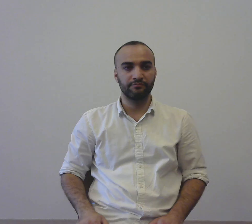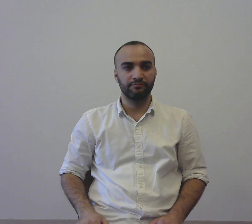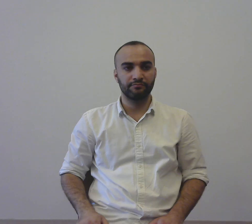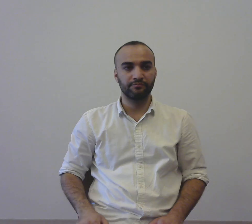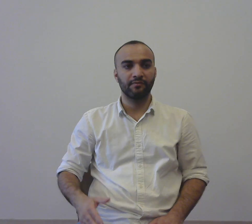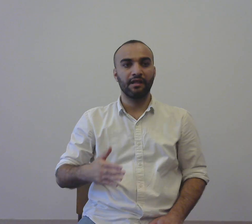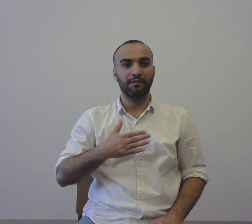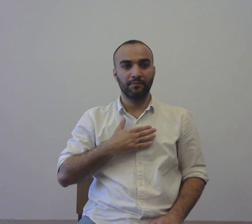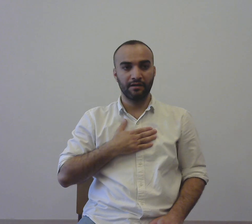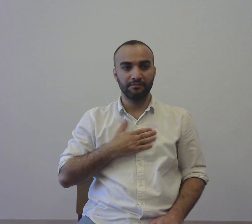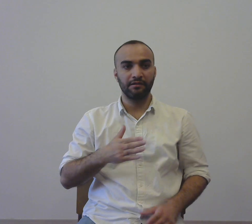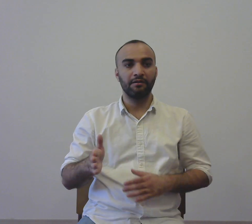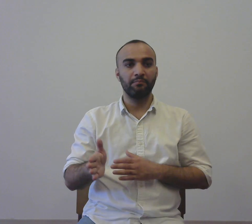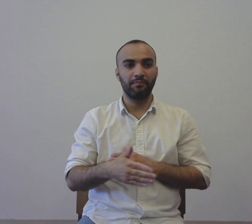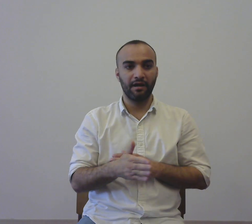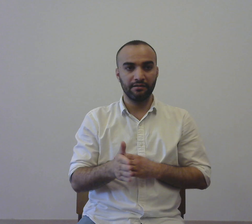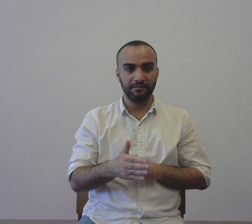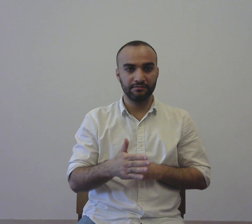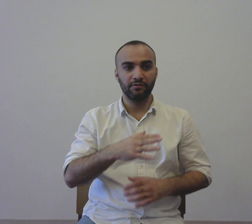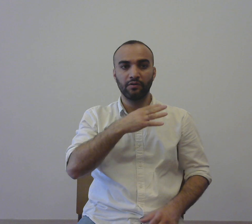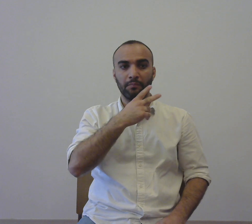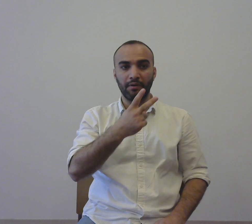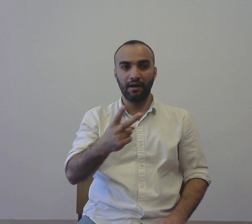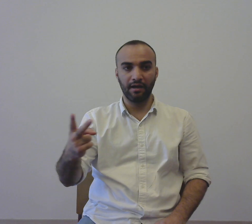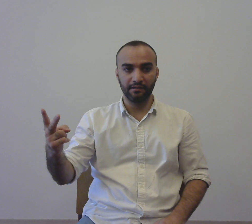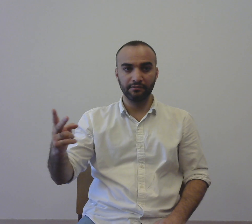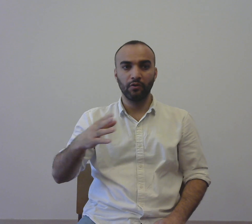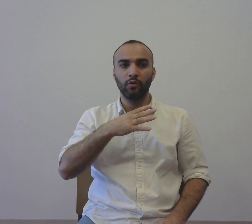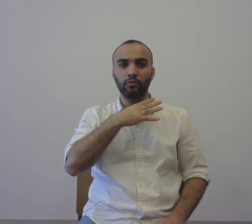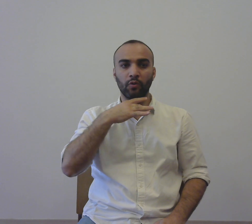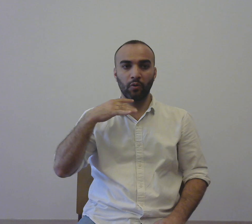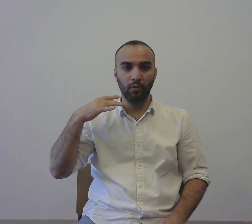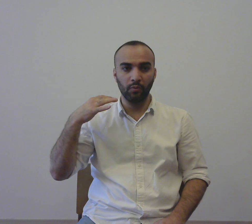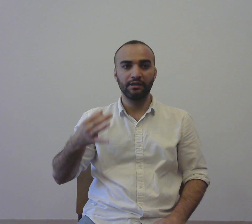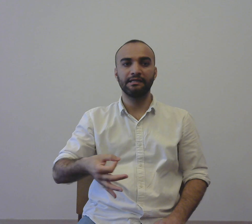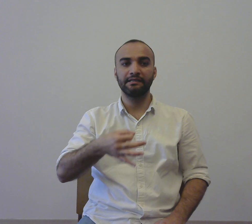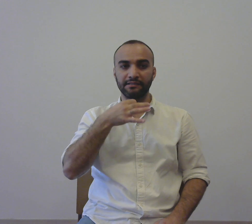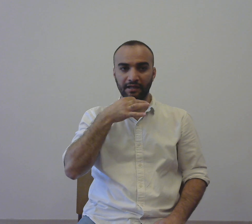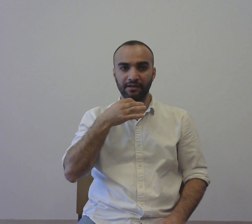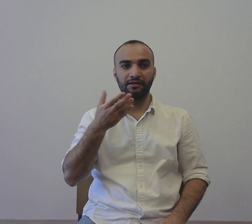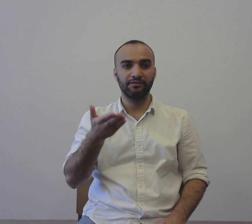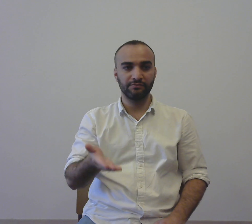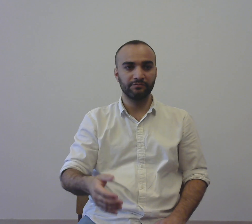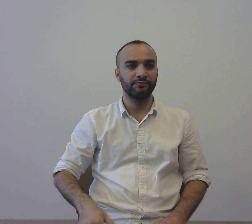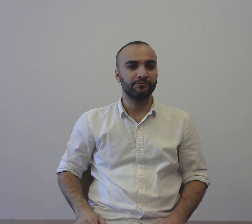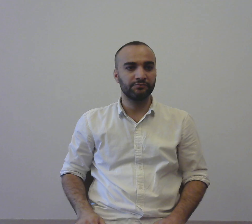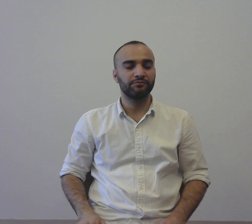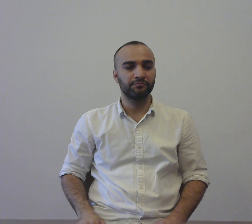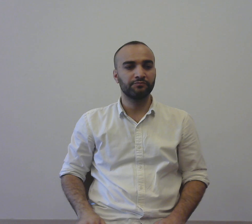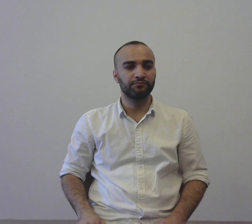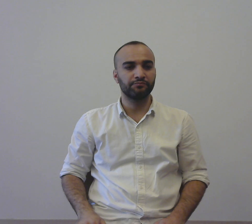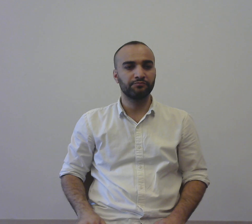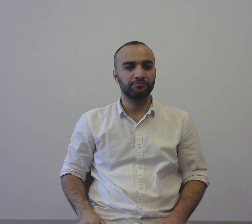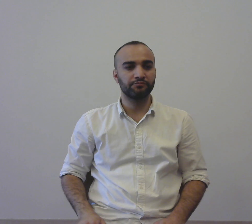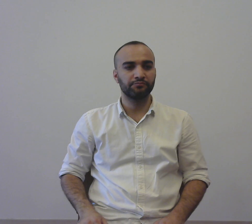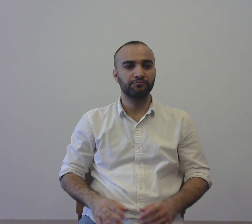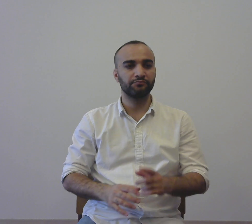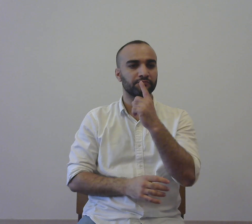Mənim balıqlara baxmaqdan çox xoşum gəlir